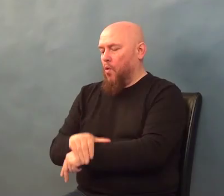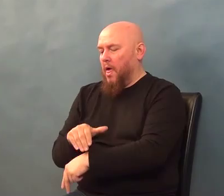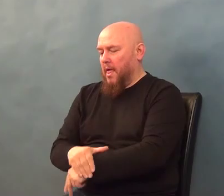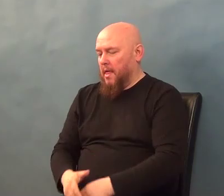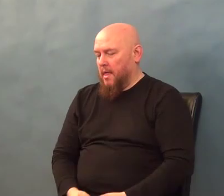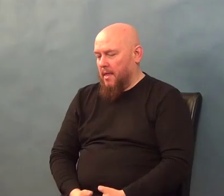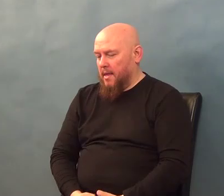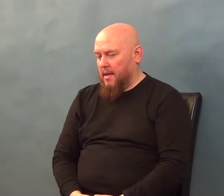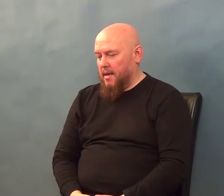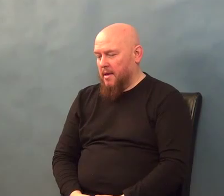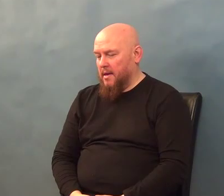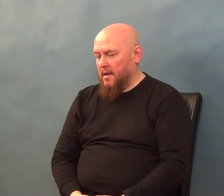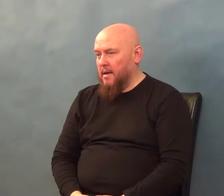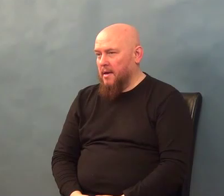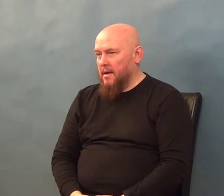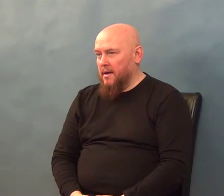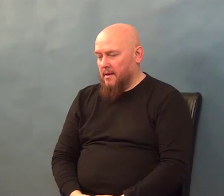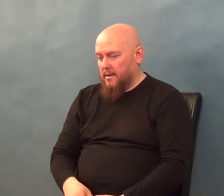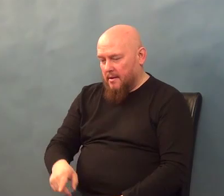Od dziewiętnastej do dwudziestej drugiej będę w kinie z moim kolegą.